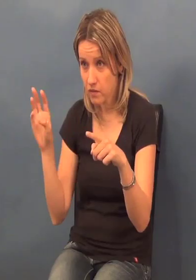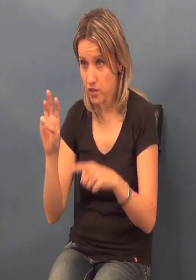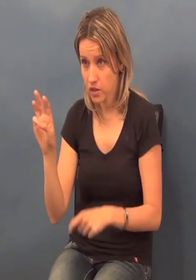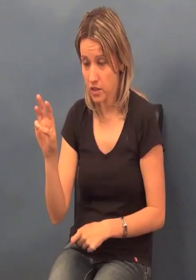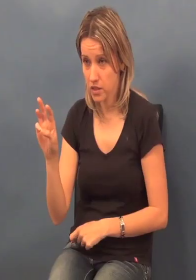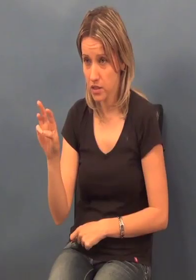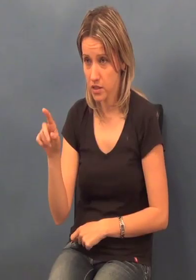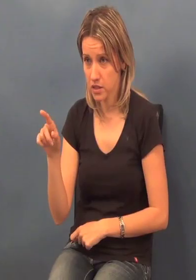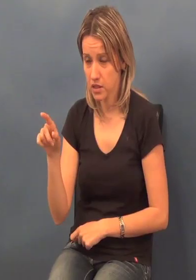Wtorek?